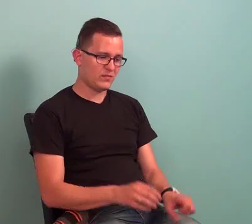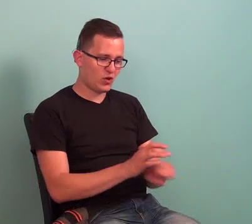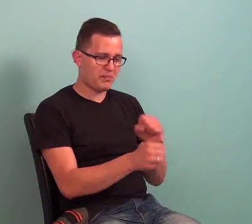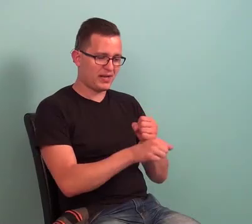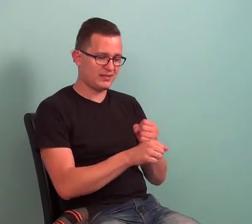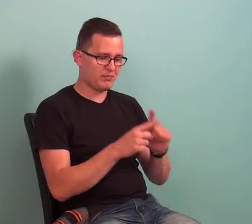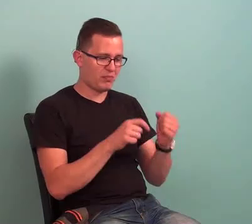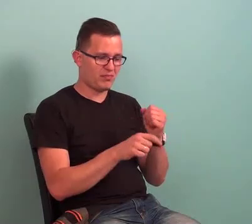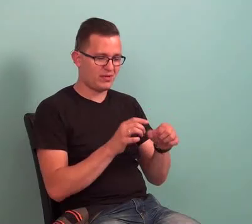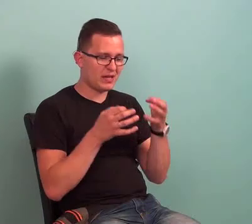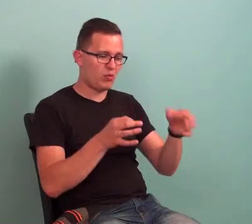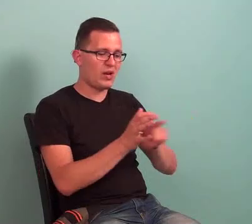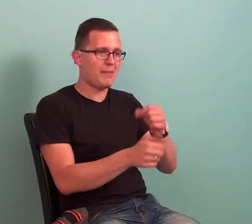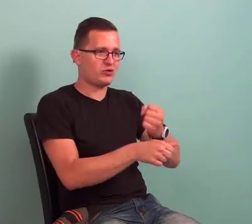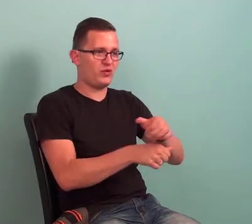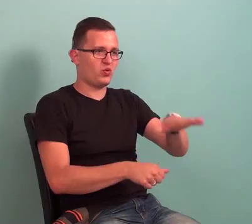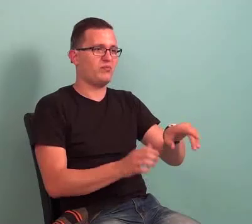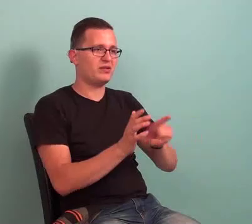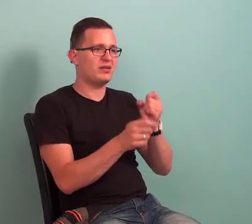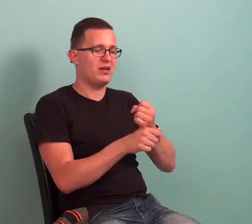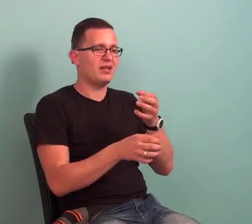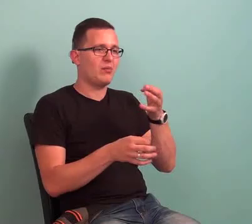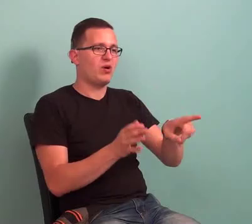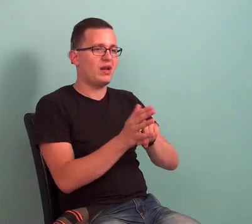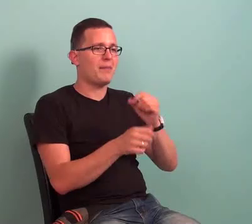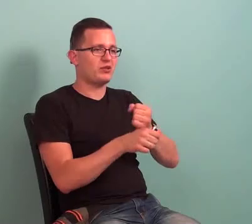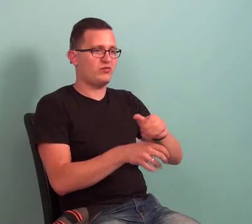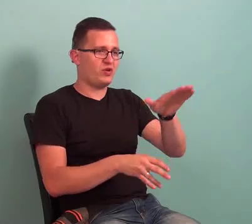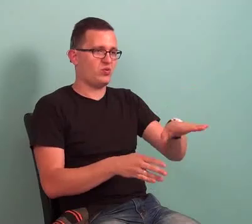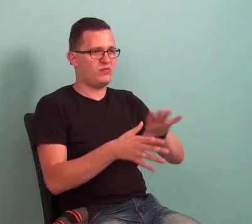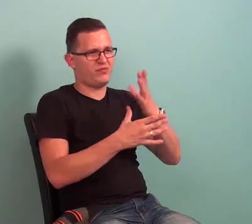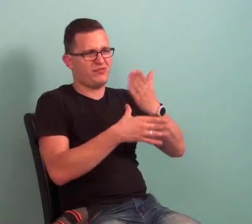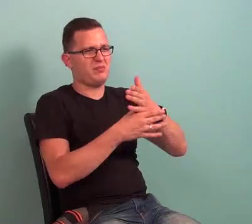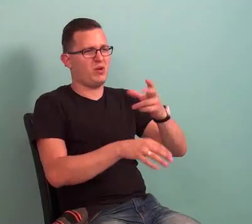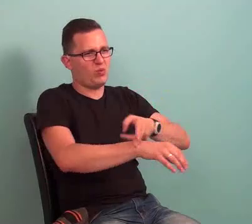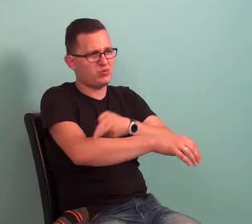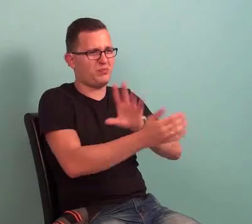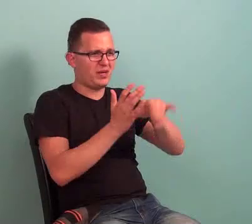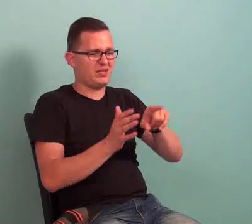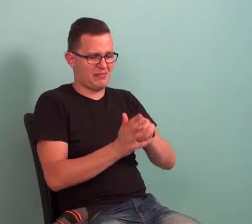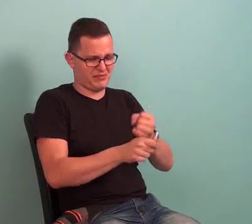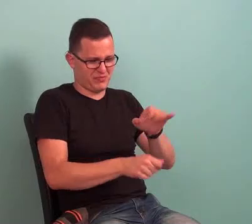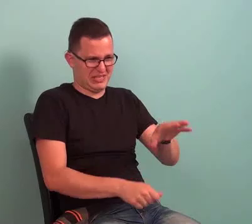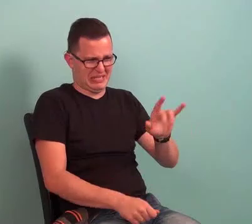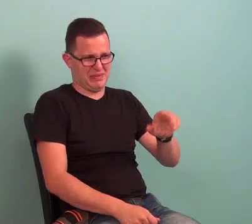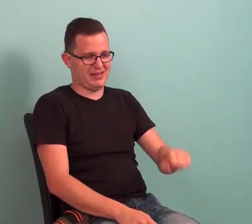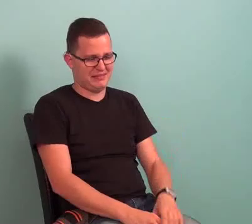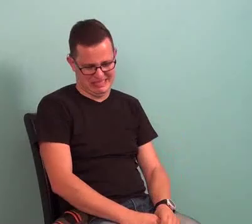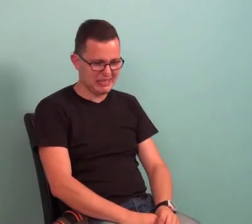Chyba to jest parking dla pracowników firmy albo urzędu miasta, przyjeżdżają do pracy i tam parkują, potem po pracy wyjeżdżają z parkingu, chyba.